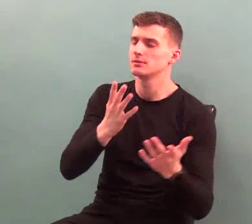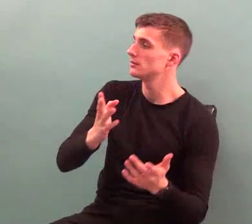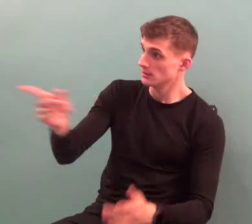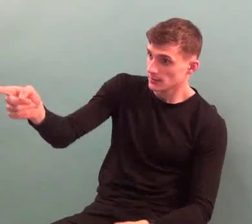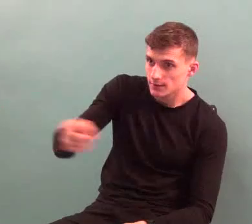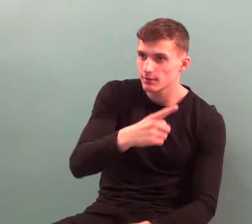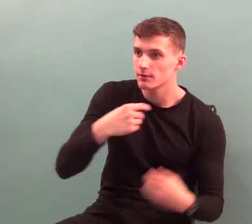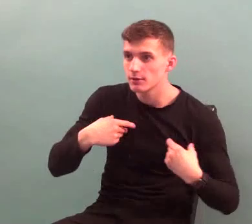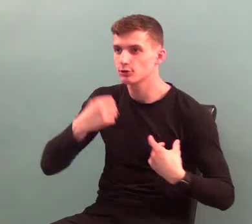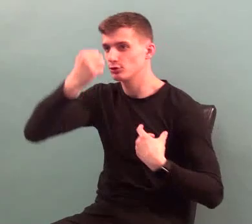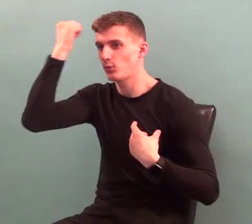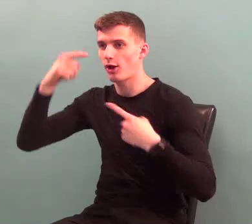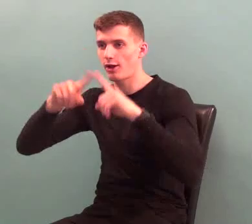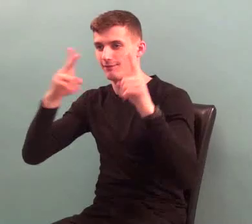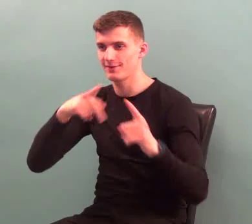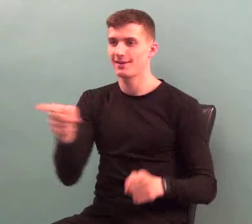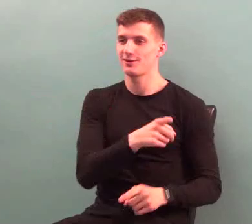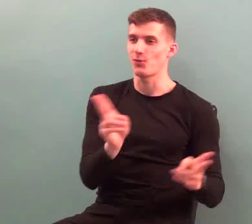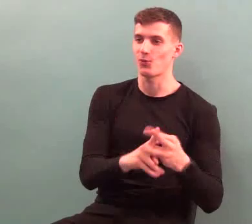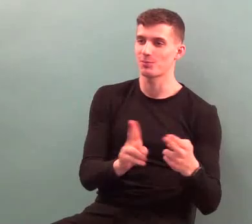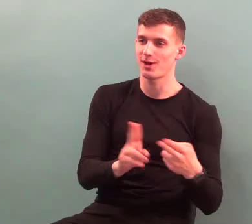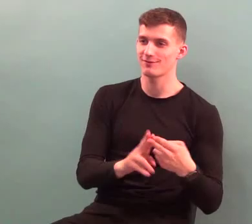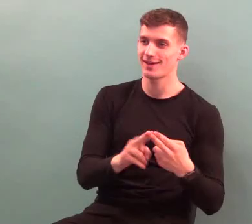Chaplin ma na plecach szkło i domyślamy się, że on z tym małym się umówili.